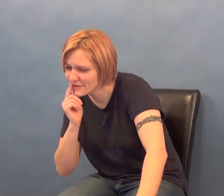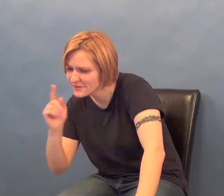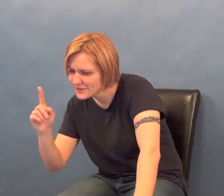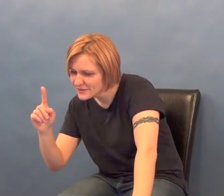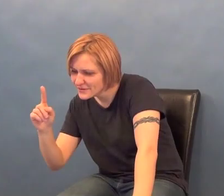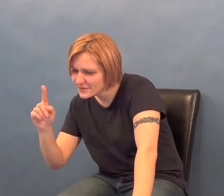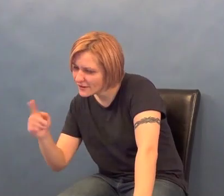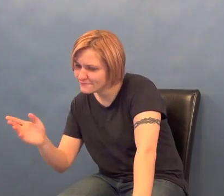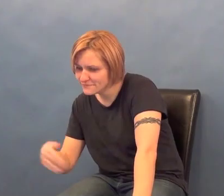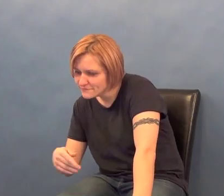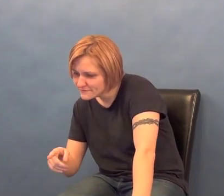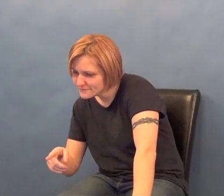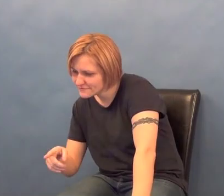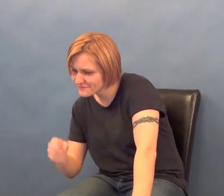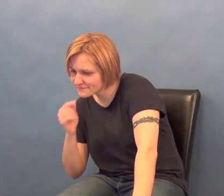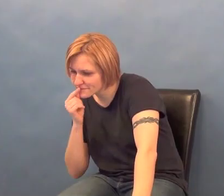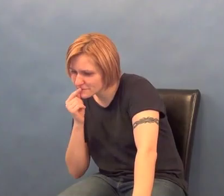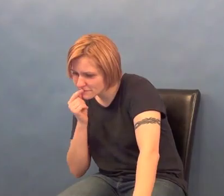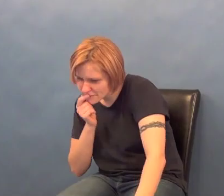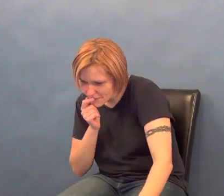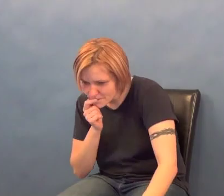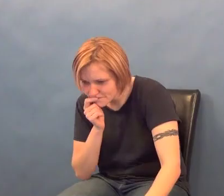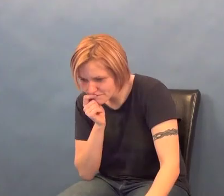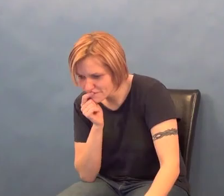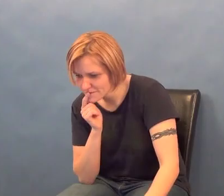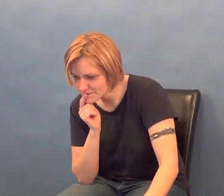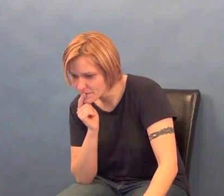Moment, następny, ten...